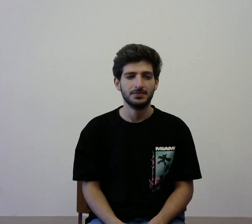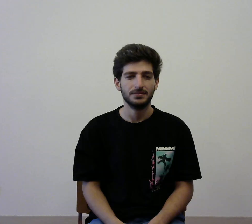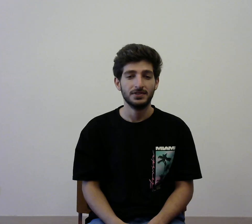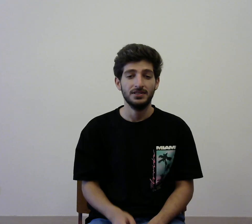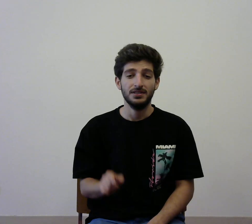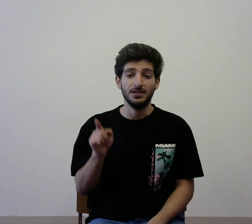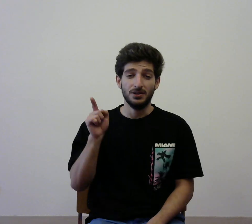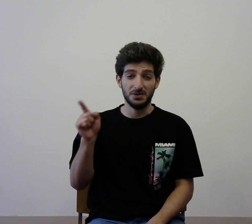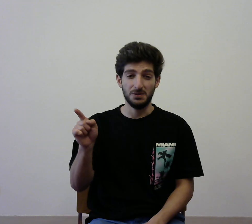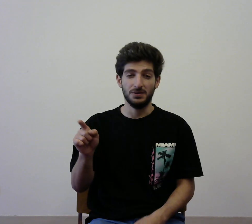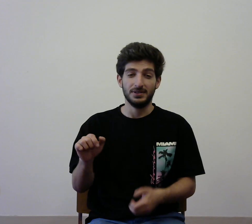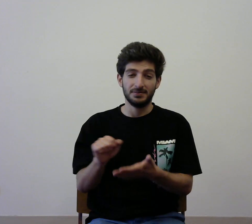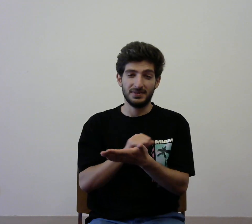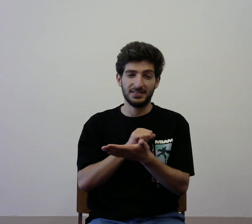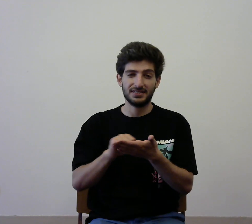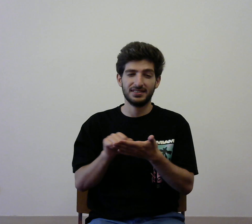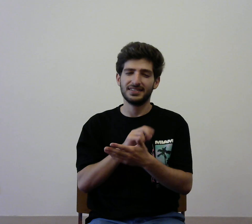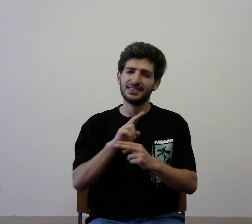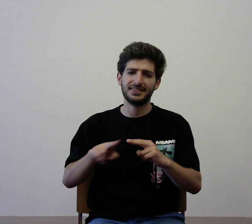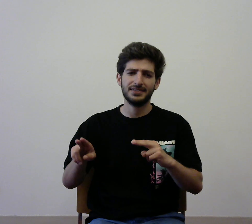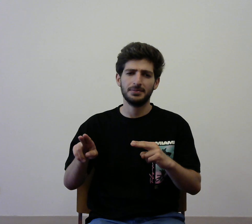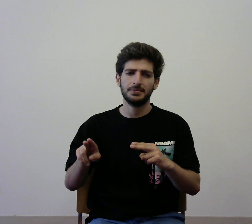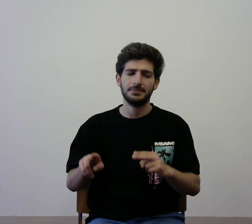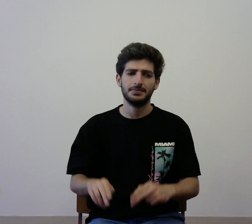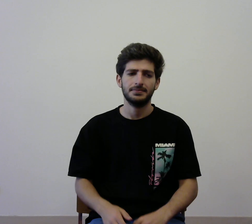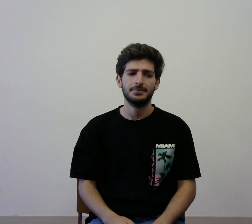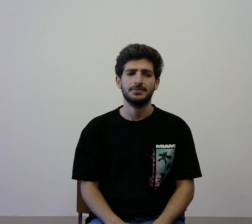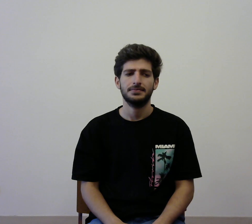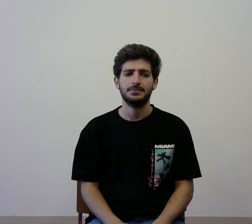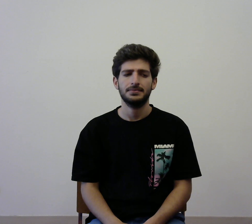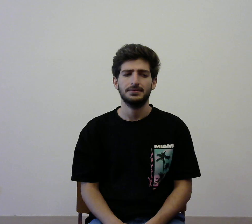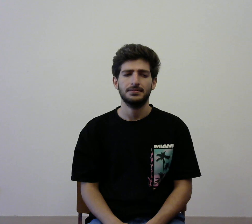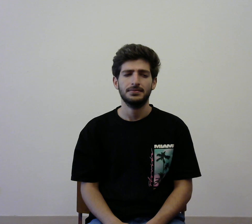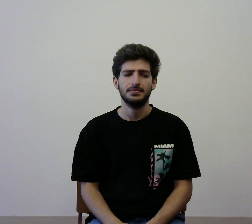O sənədlərini itirib